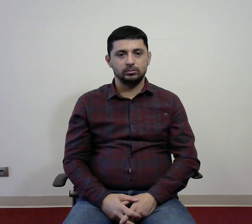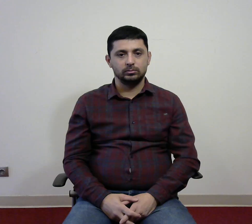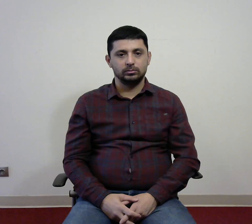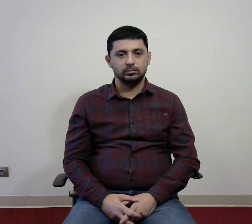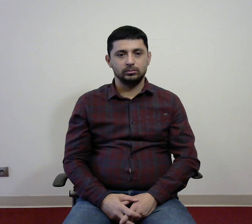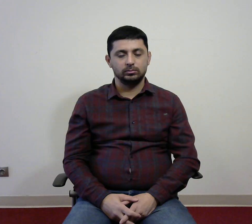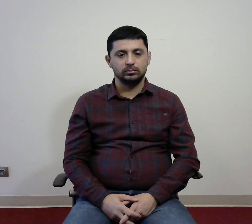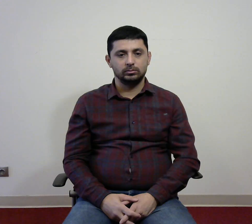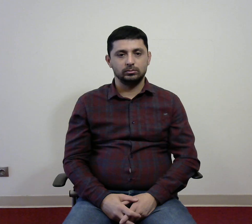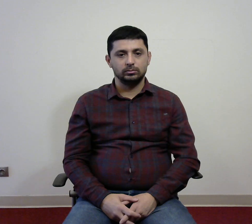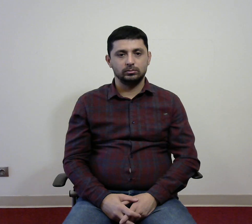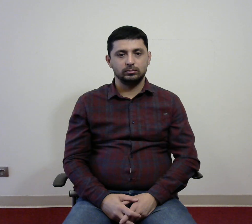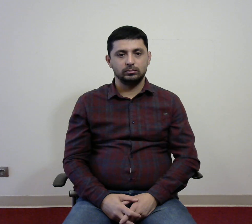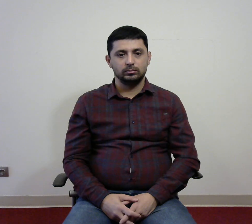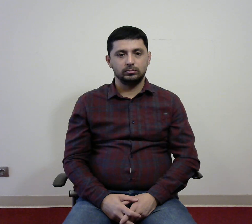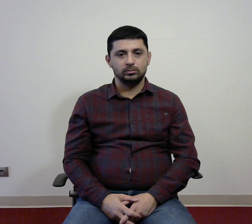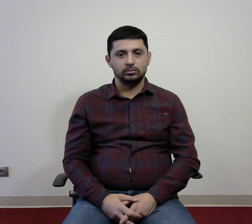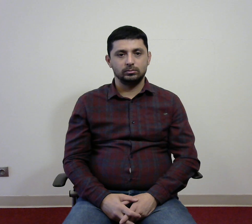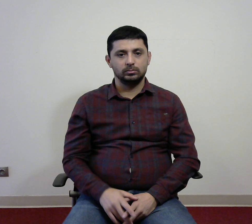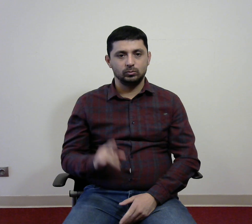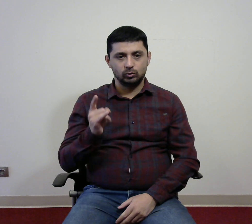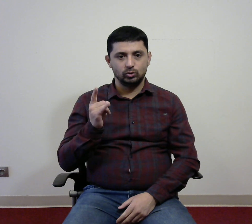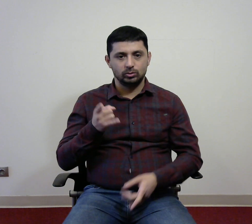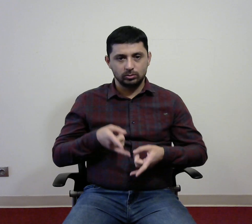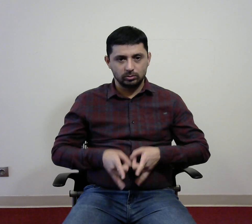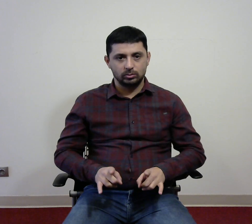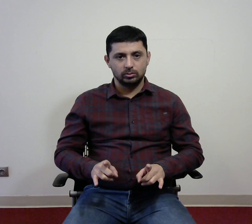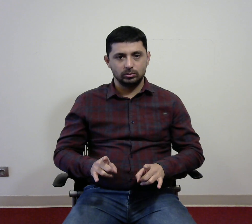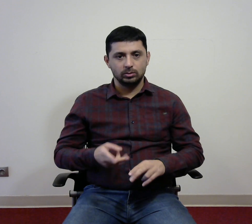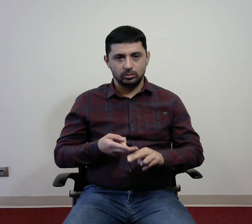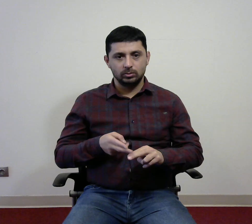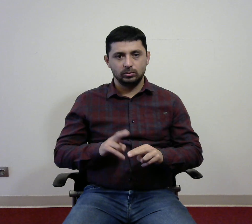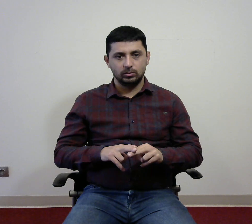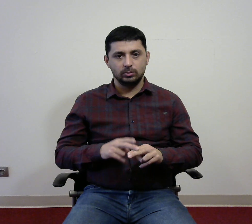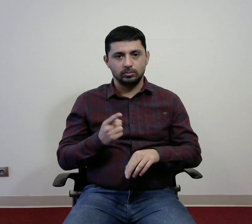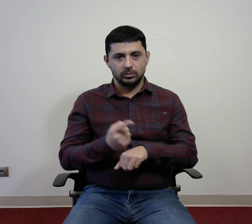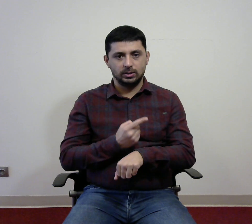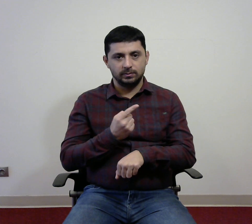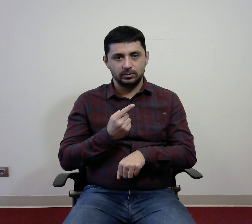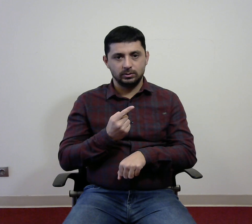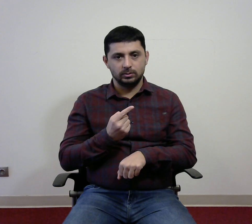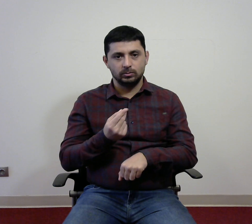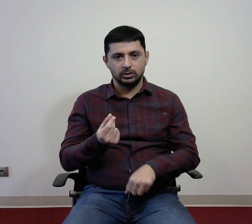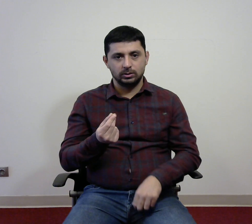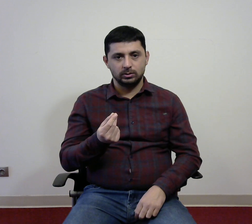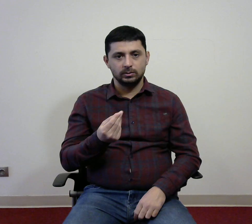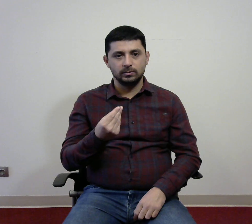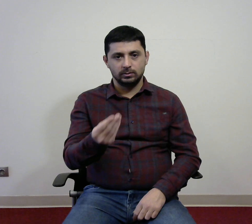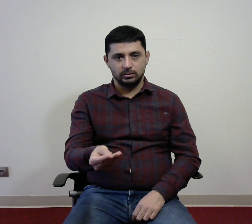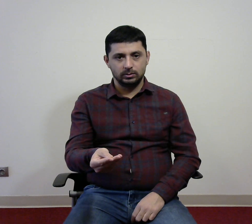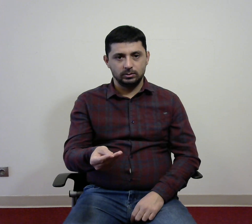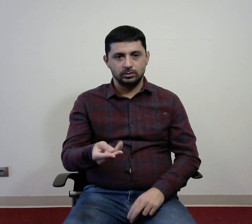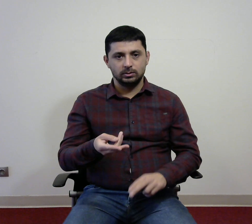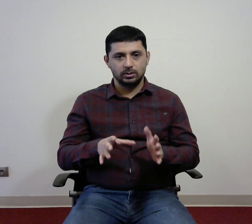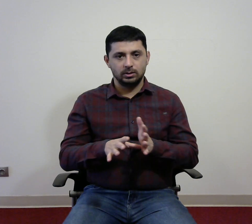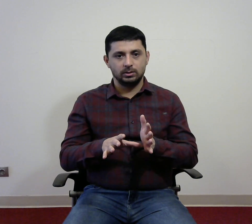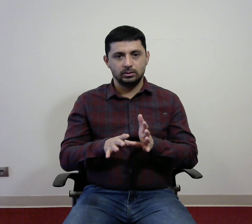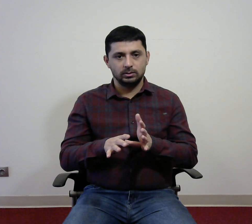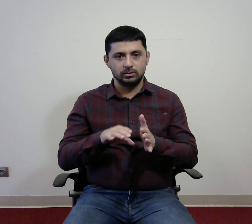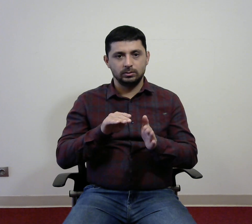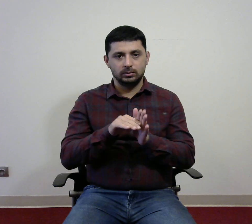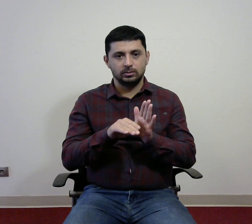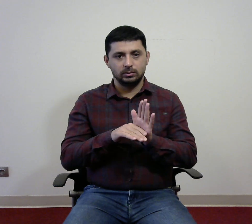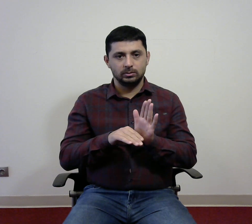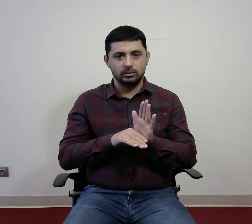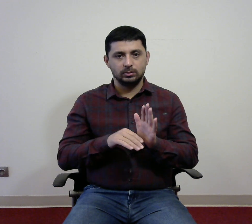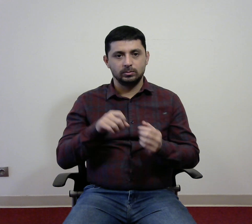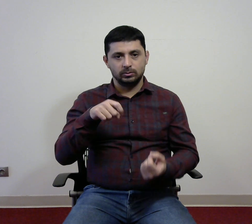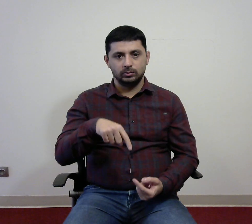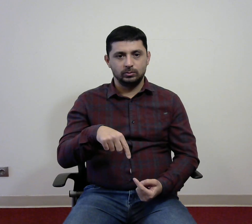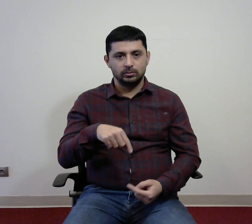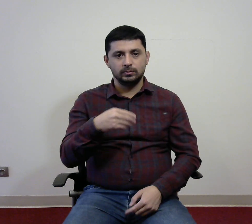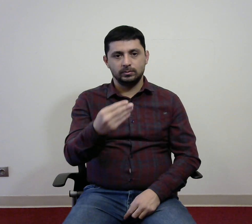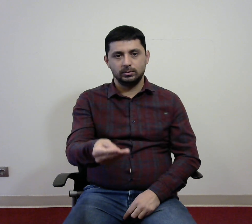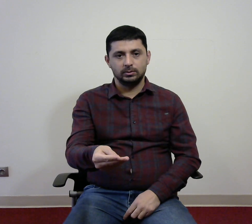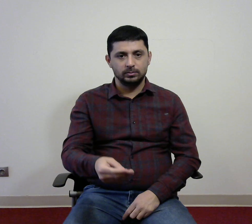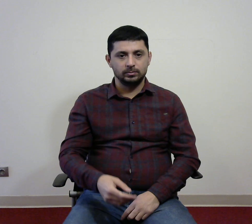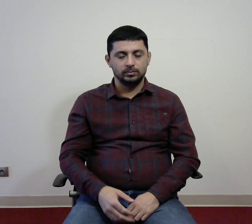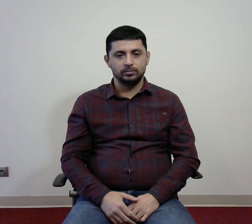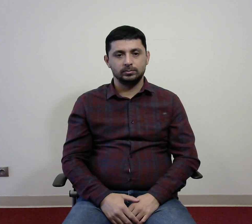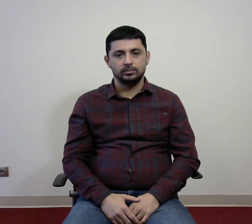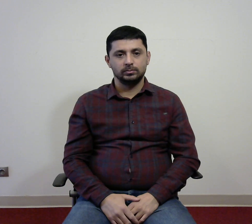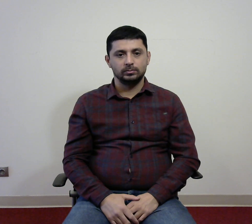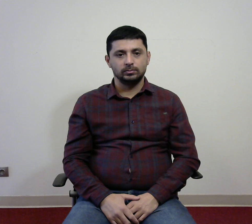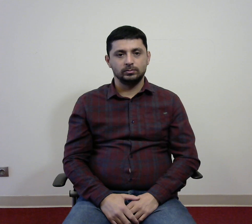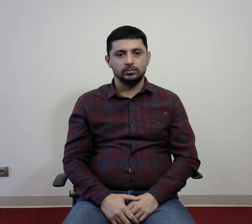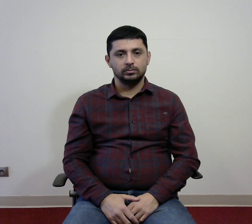Uşağın doğulmasına görə birdəfəlik məbləğin verilməsi elektron qaydaya uyğun verilir